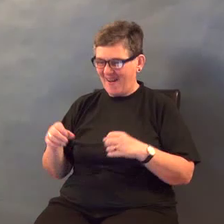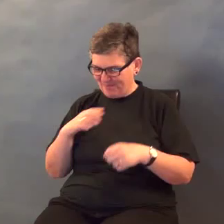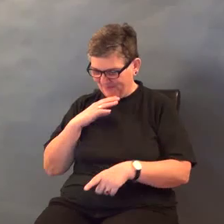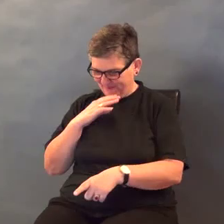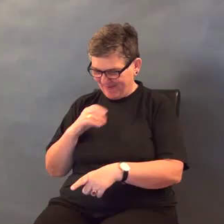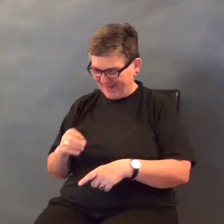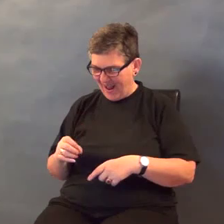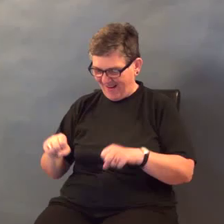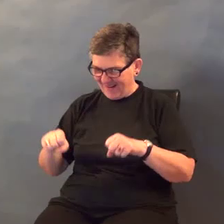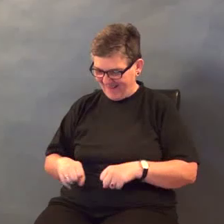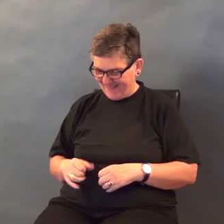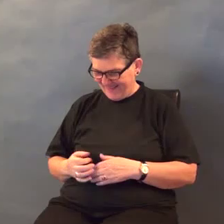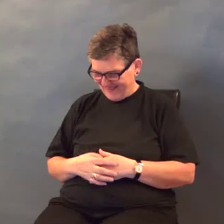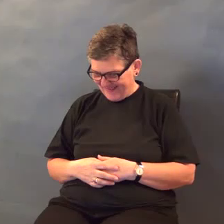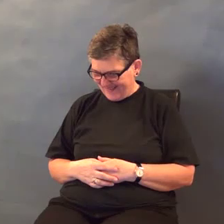To chyba drezyna, chyba tak.